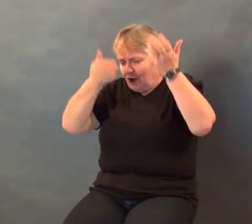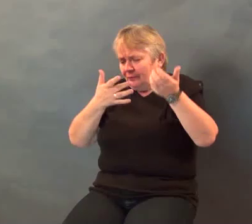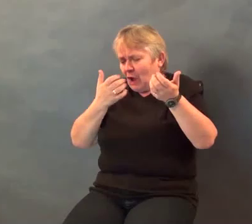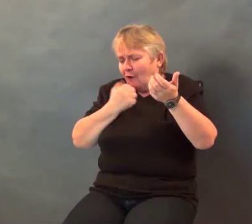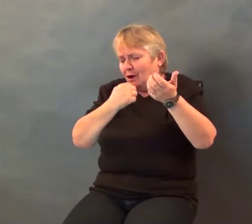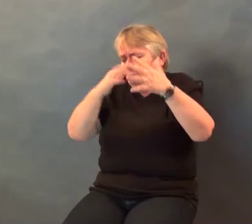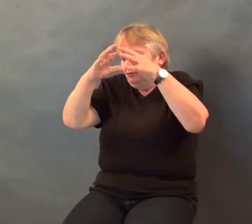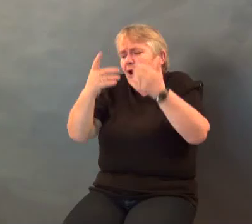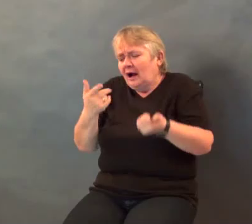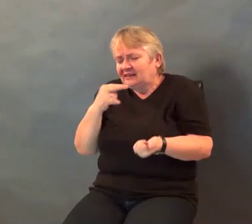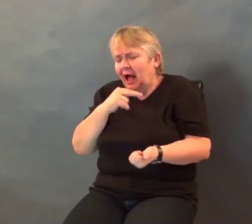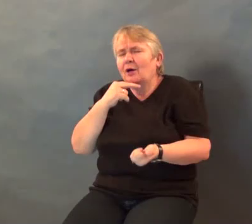To jest zielony owoc.